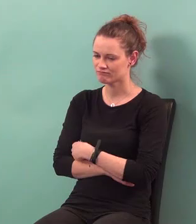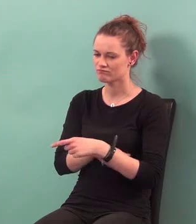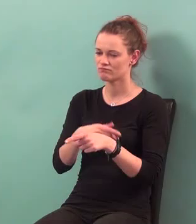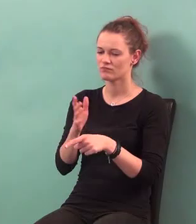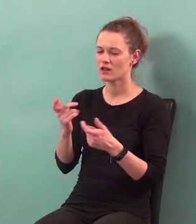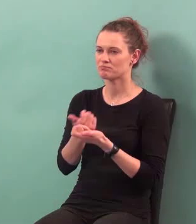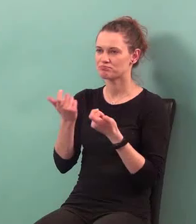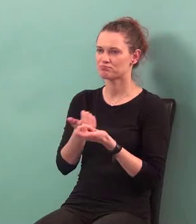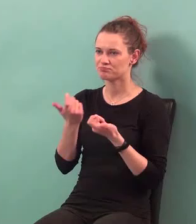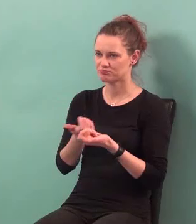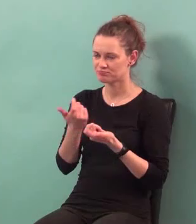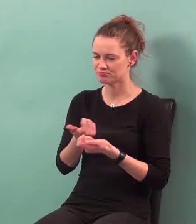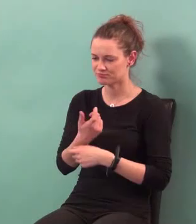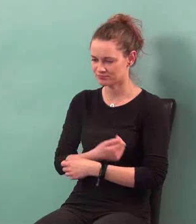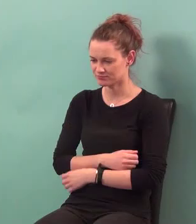Jest niebezpiecznie.